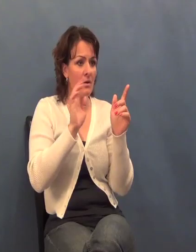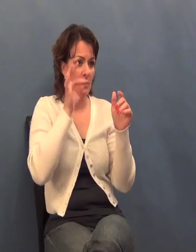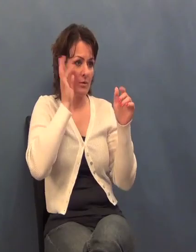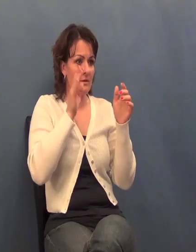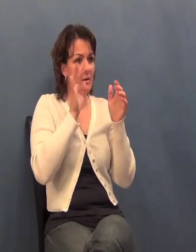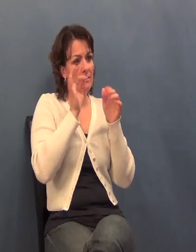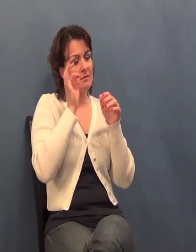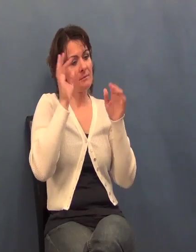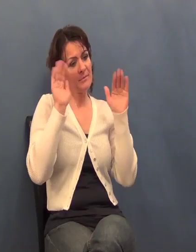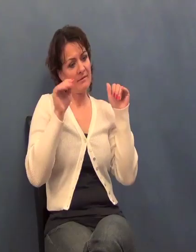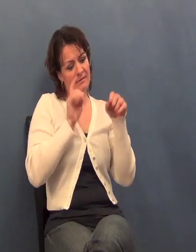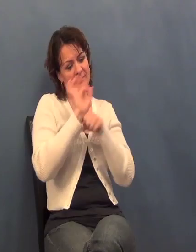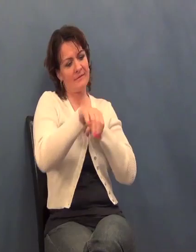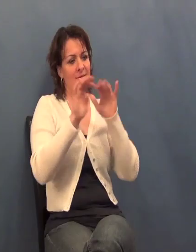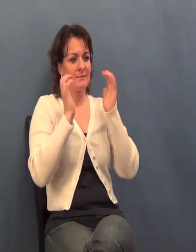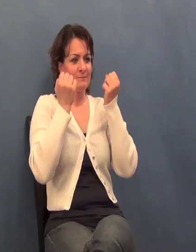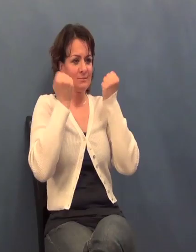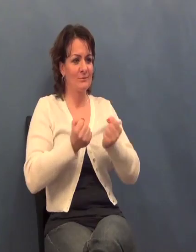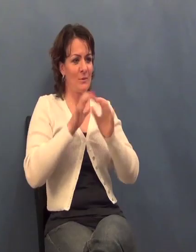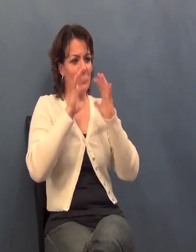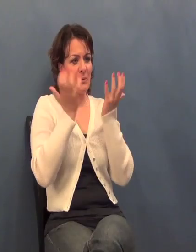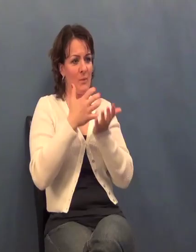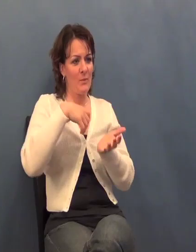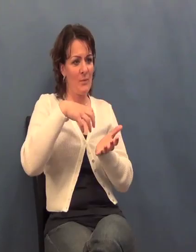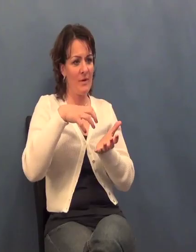Ptaszek złośliwie rzucił ciężką kulą do kręgli.